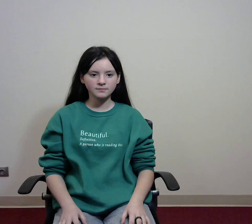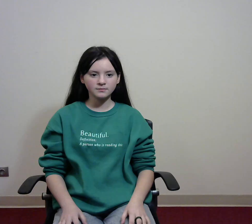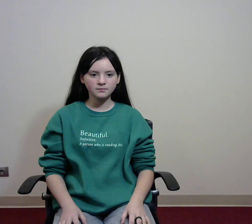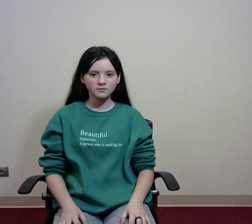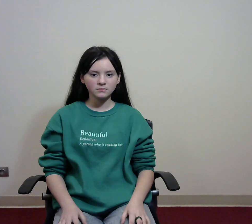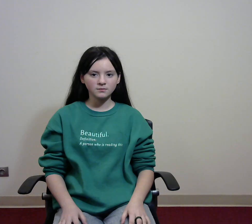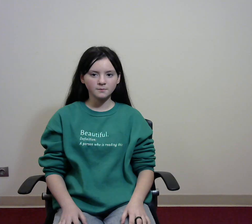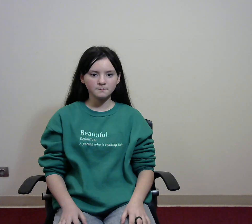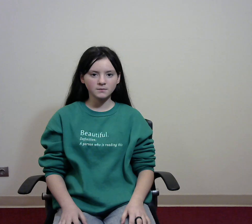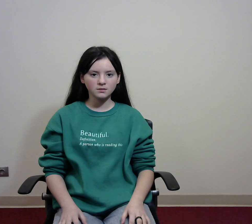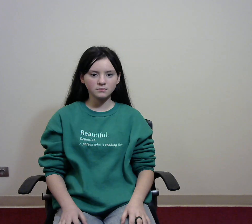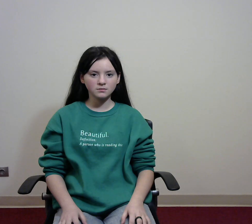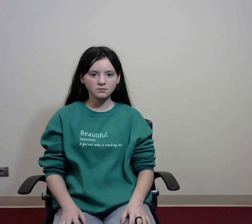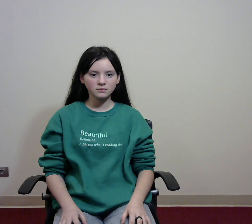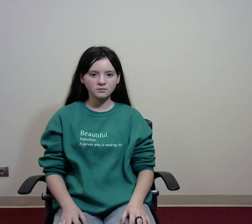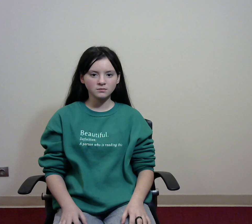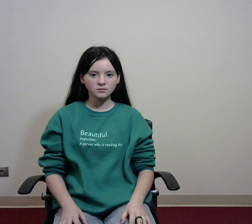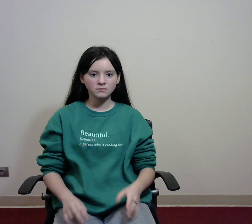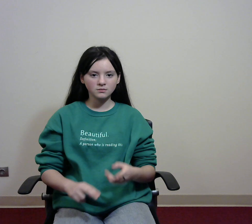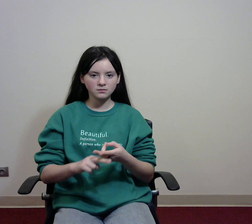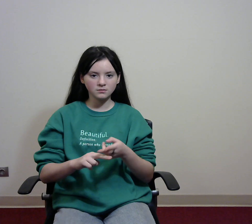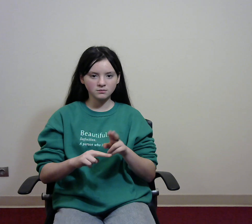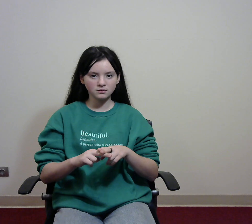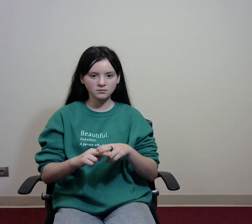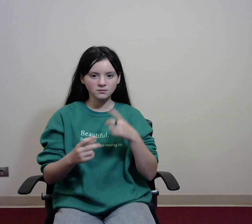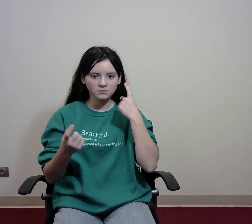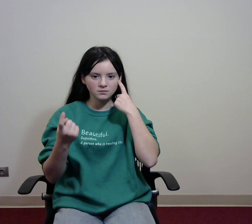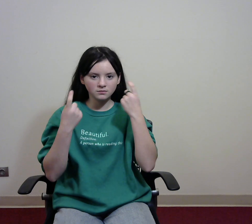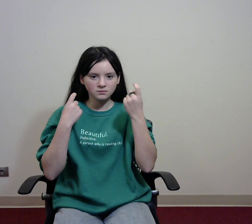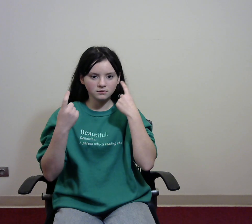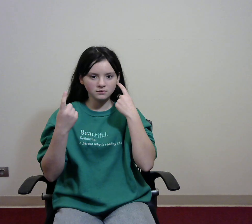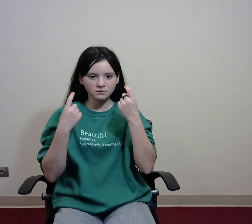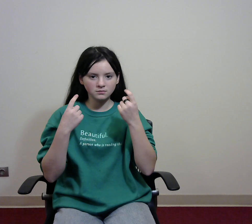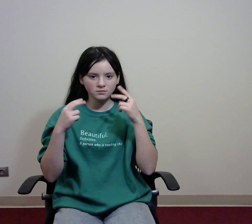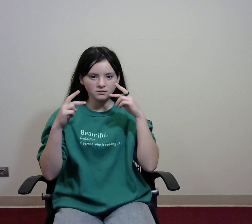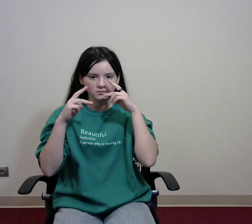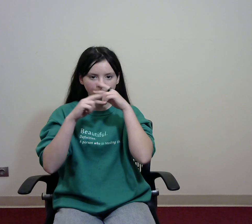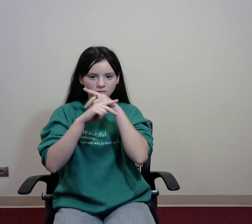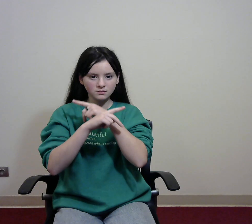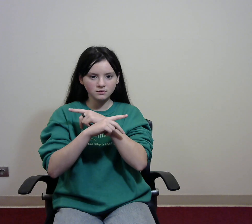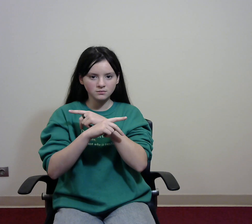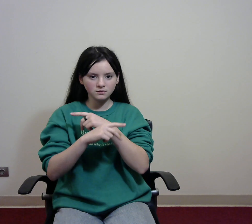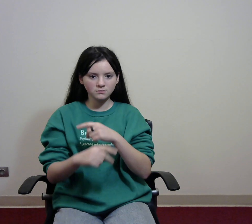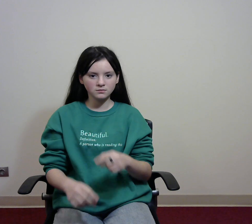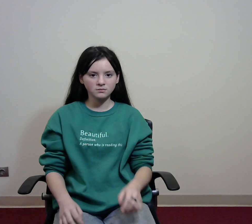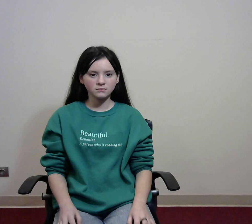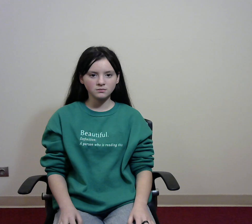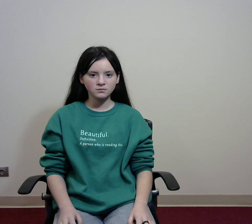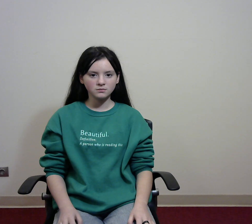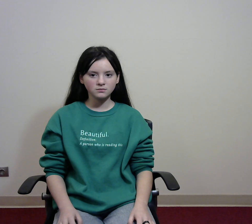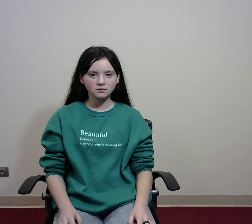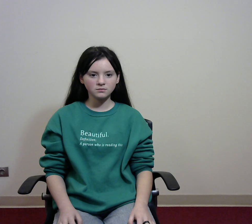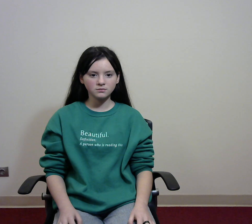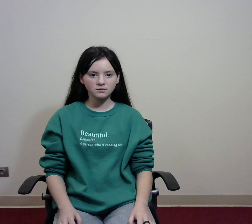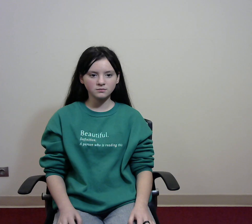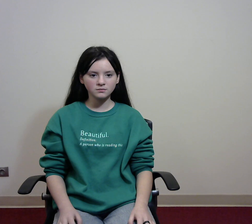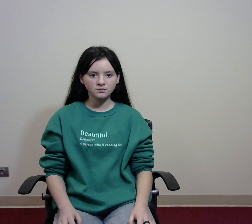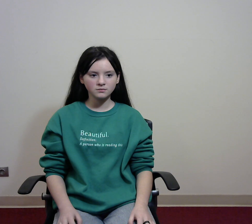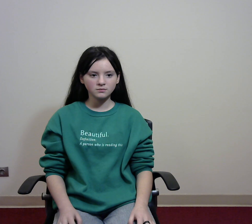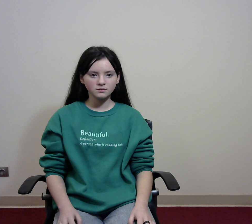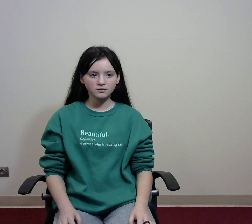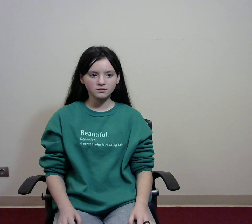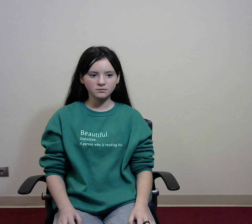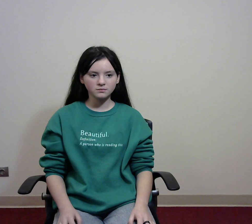Bu məlumat səhvdir